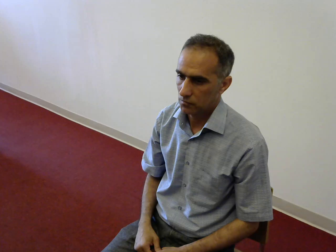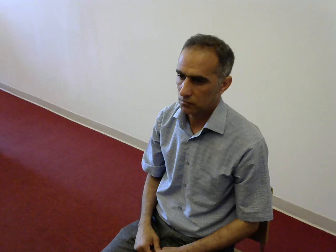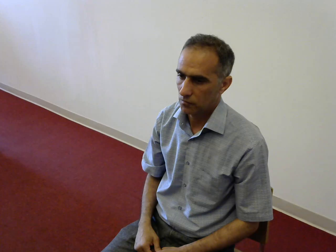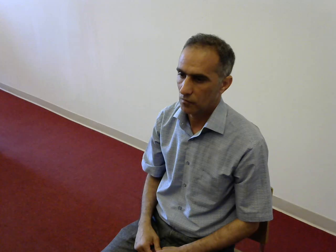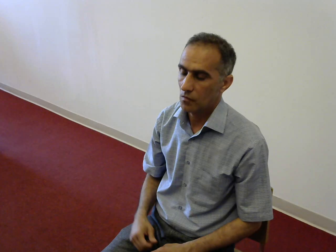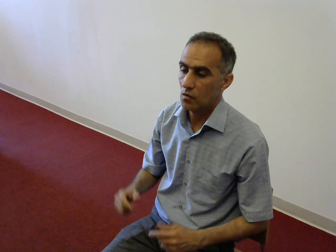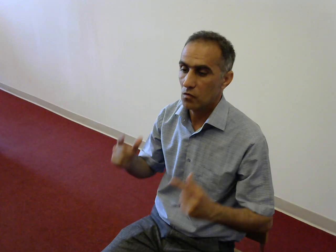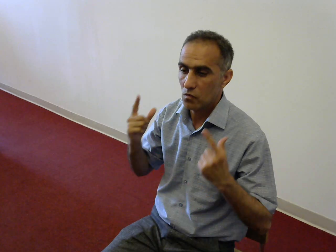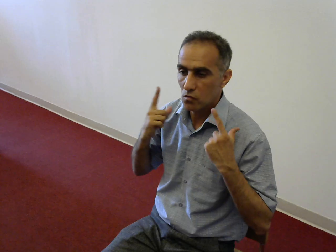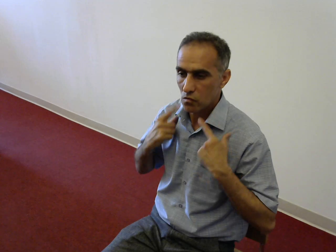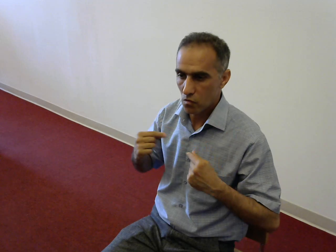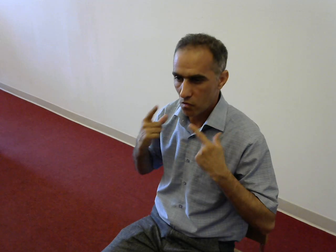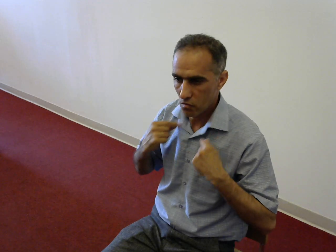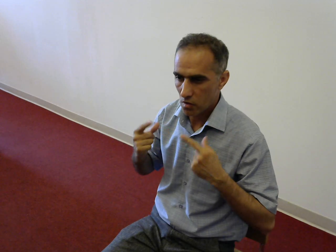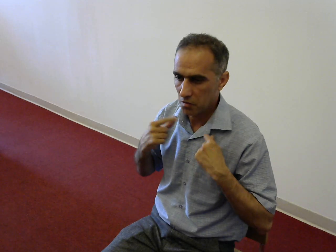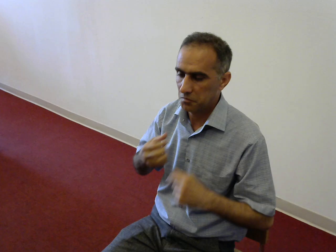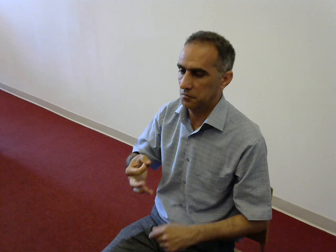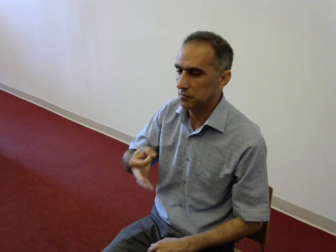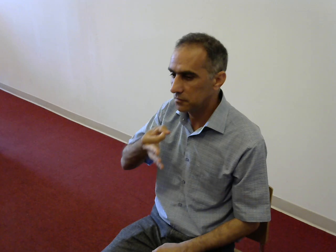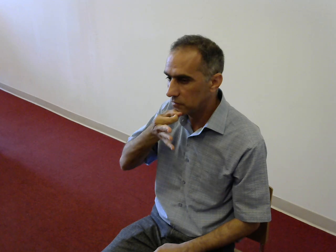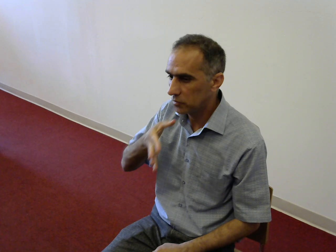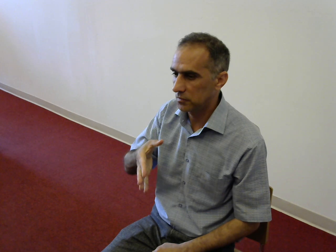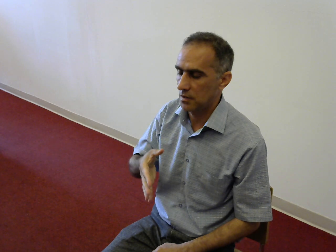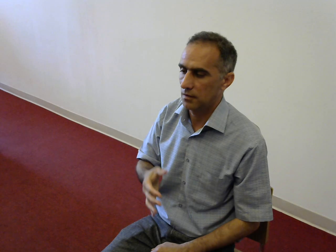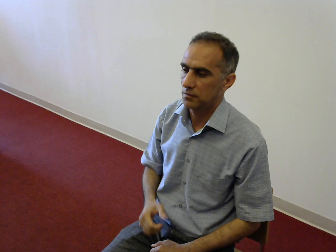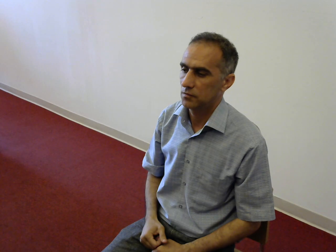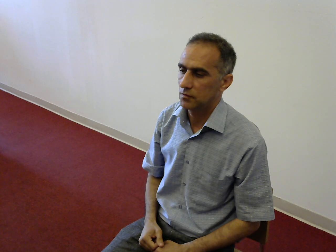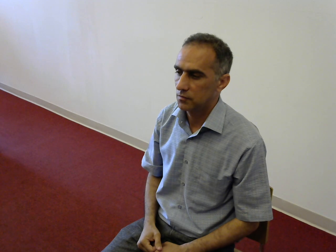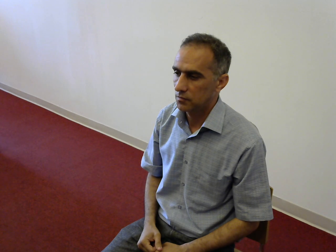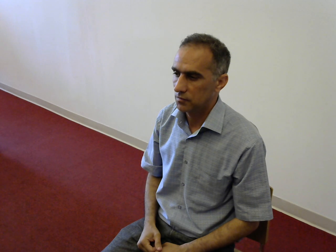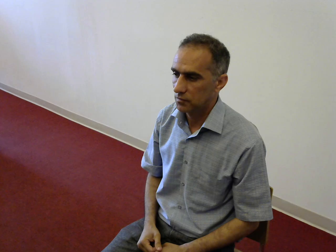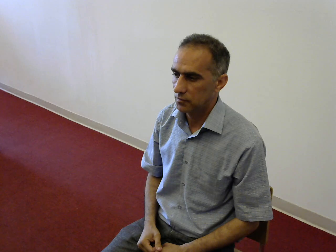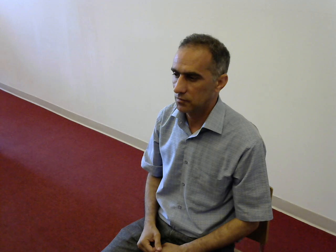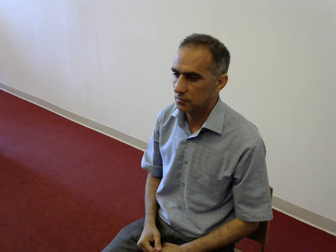Köynəyim xoşuna gəlir?